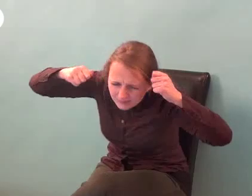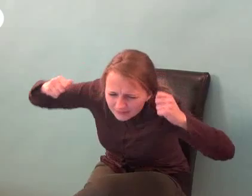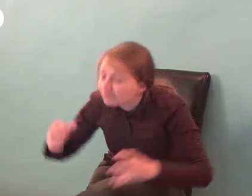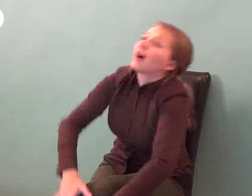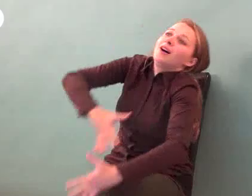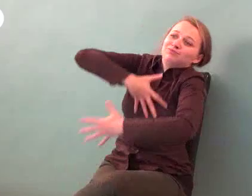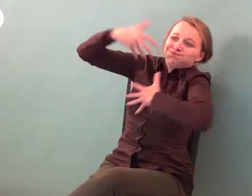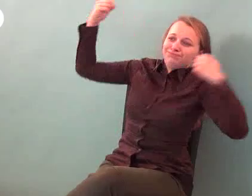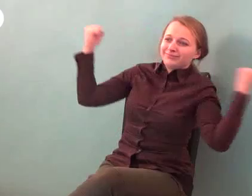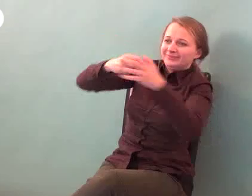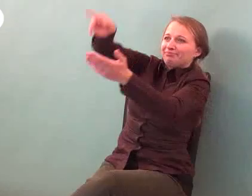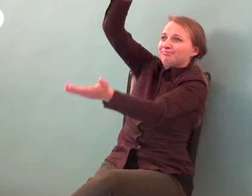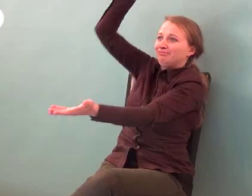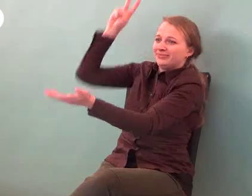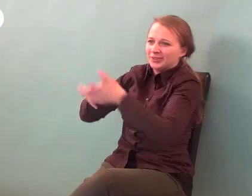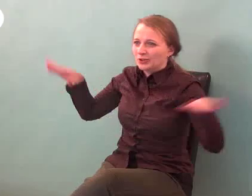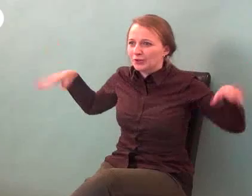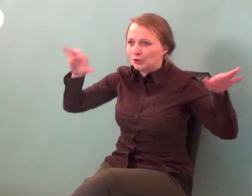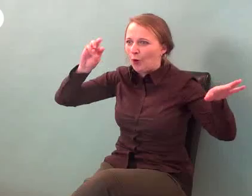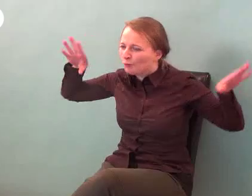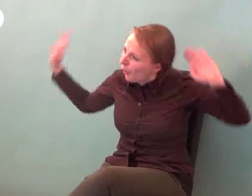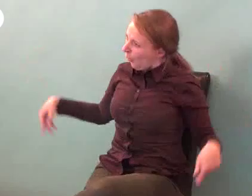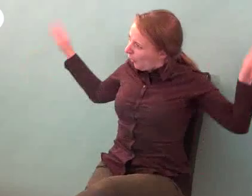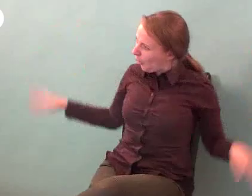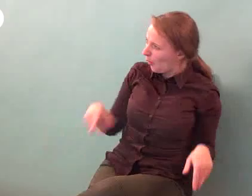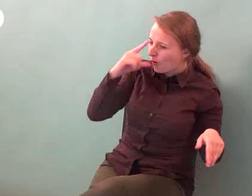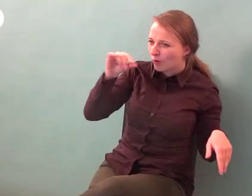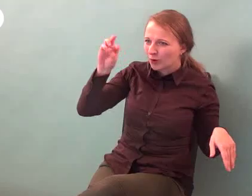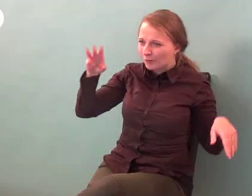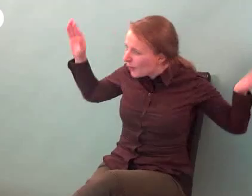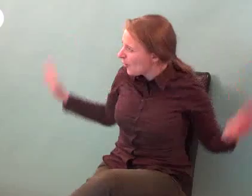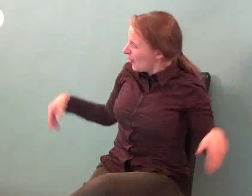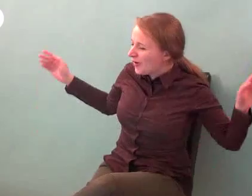Przestraszył się i upadł, z dziupli wyleciała sowa.